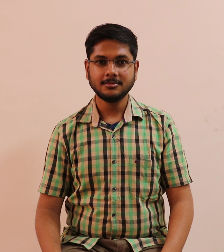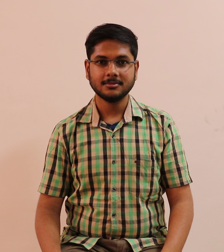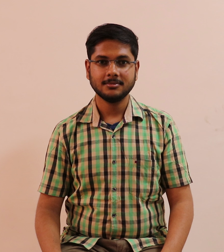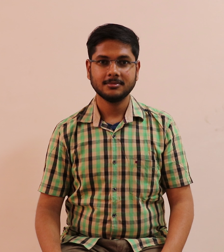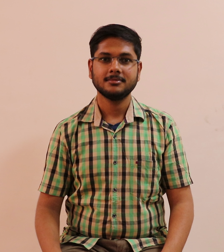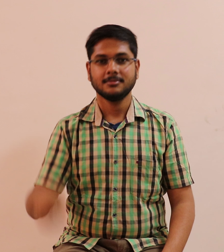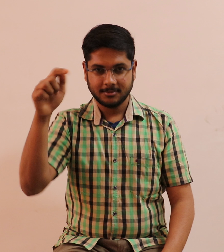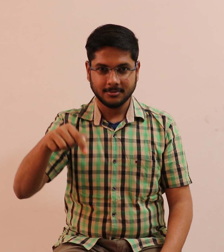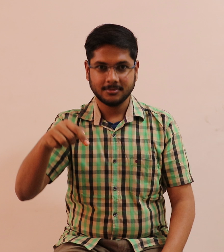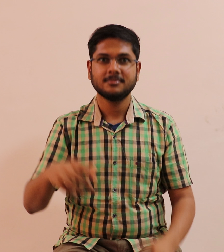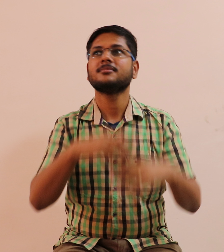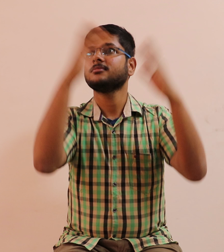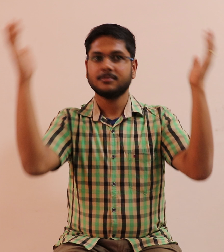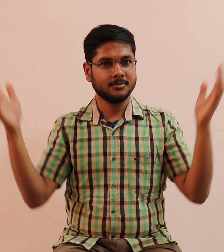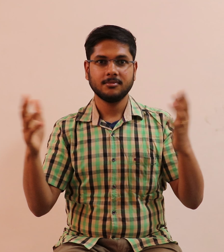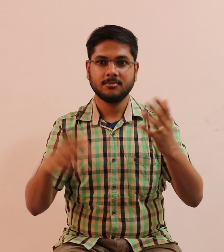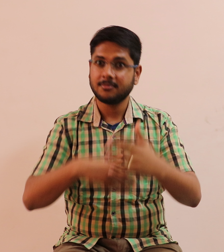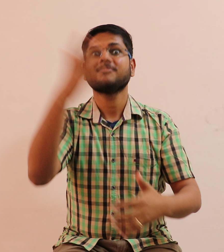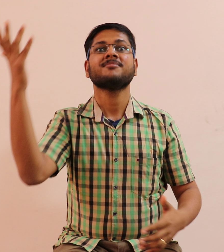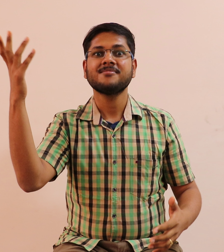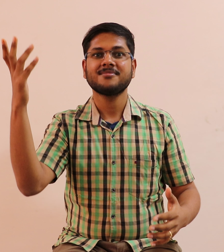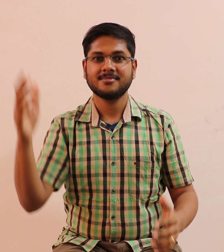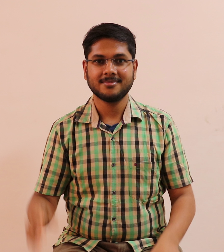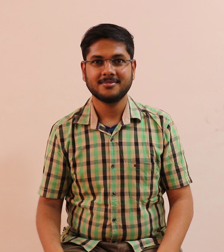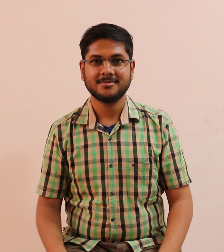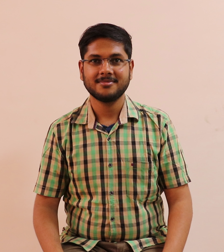This place is beautiful